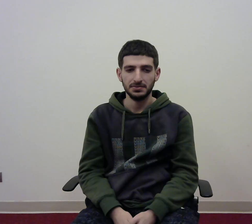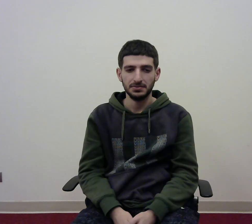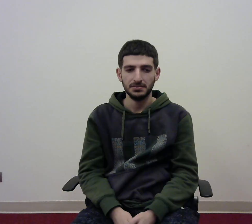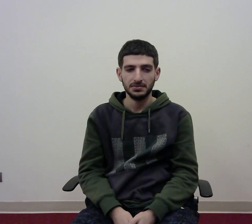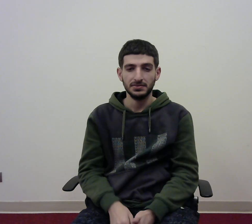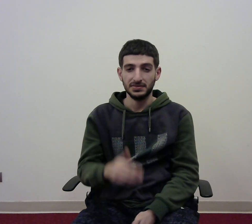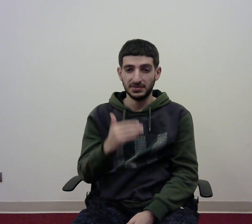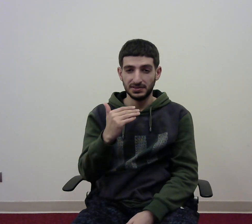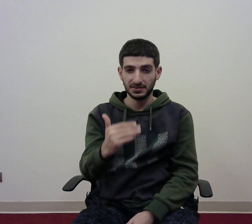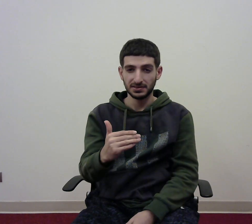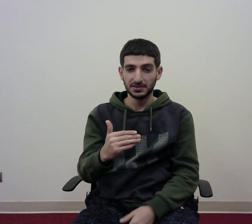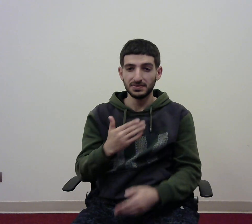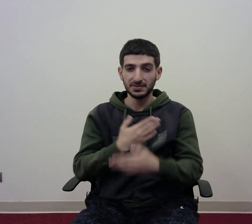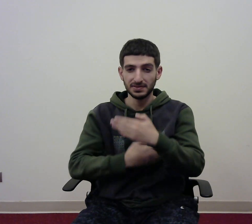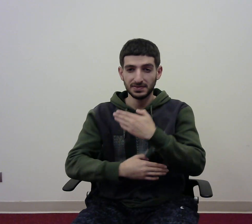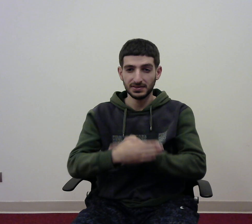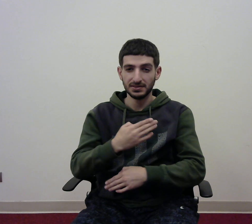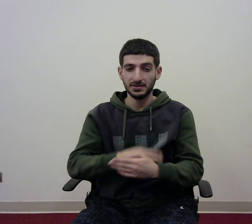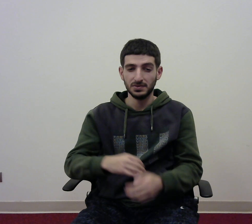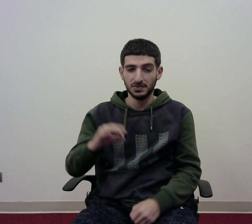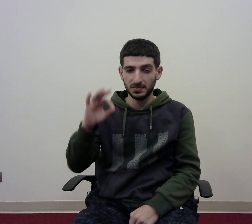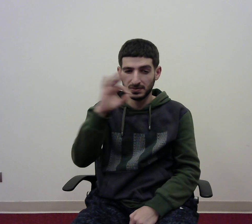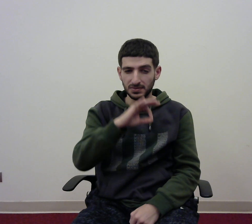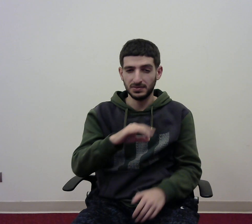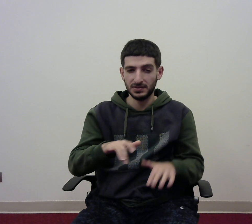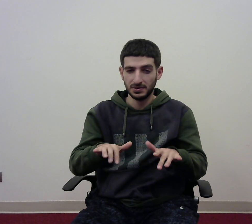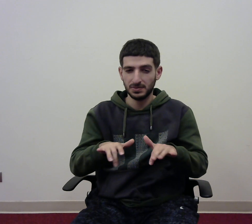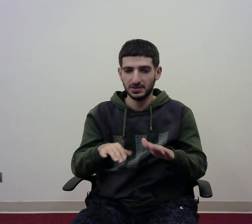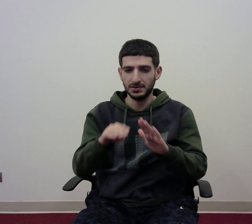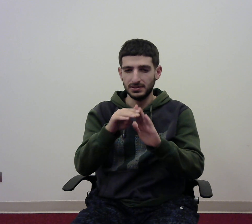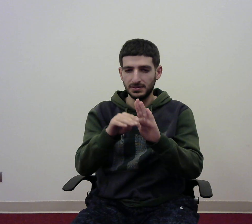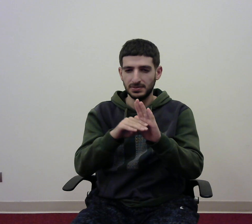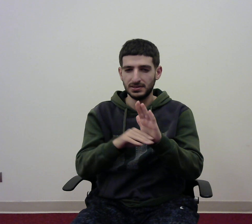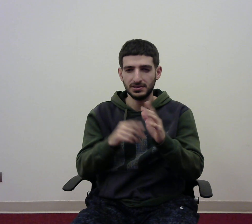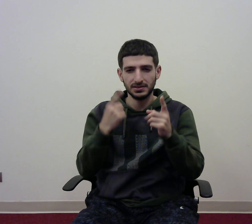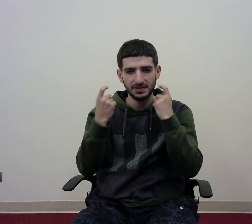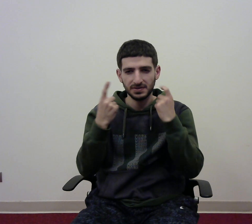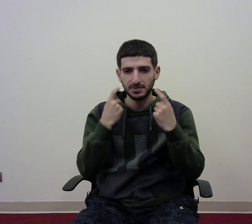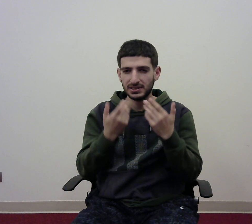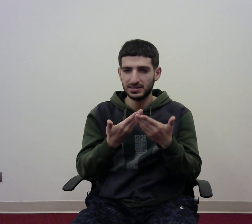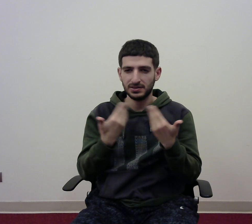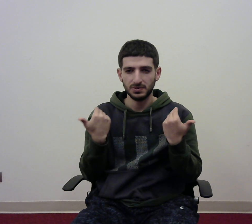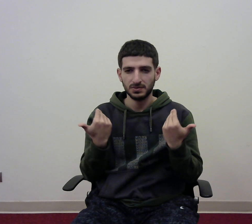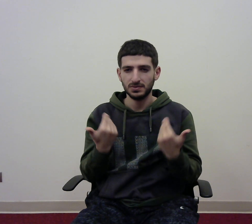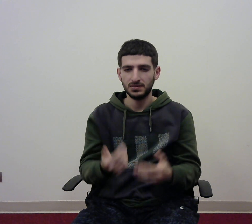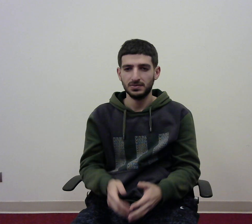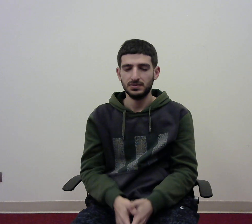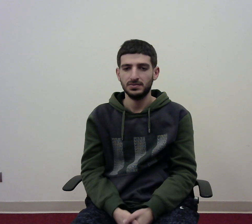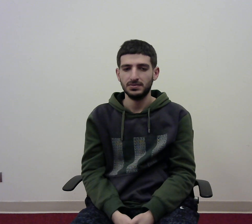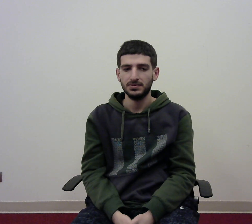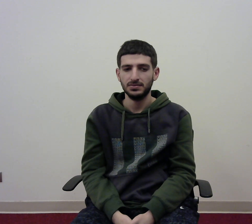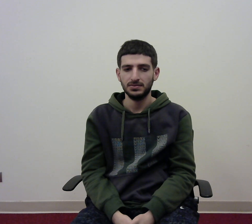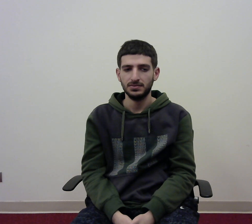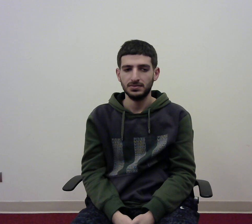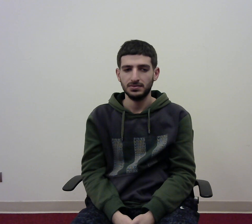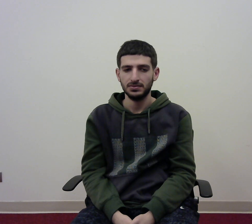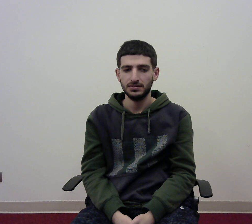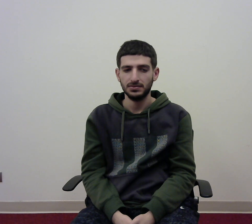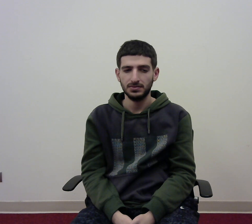Sizin əlilliyiniz haqqınızda sistemdə məlumat yoxdur